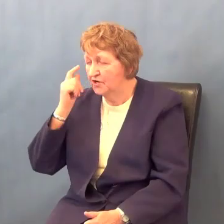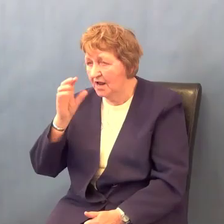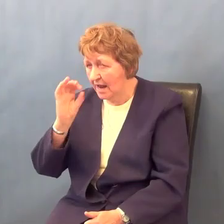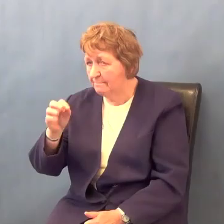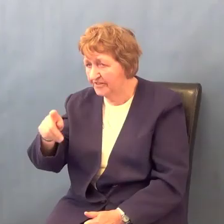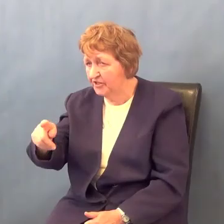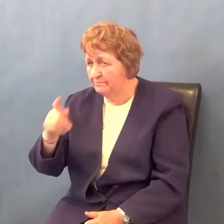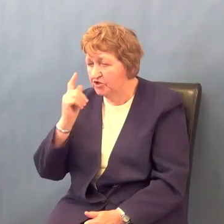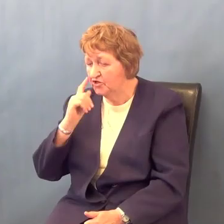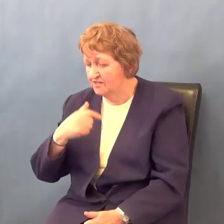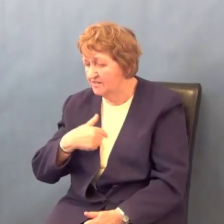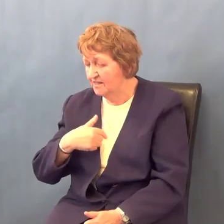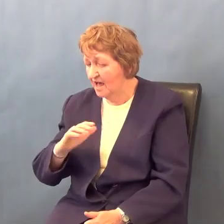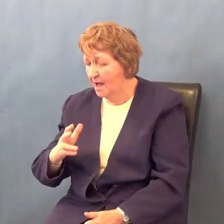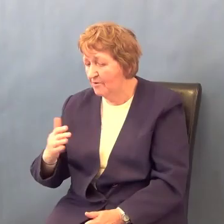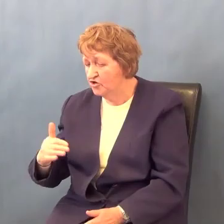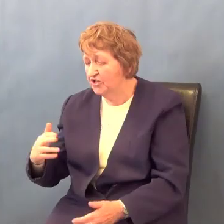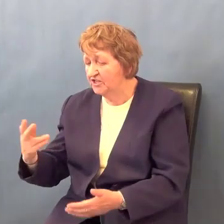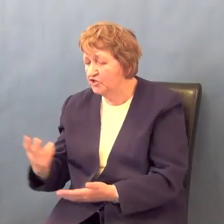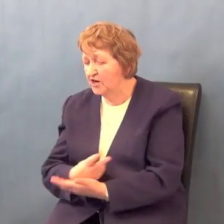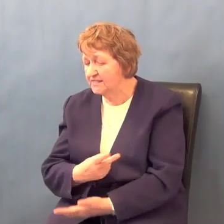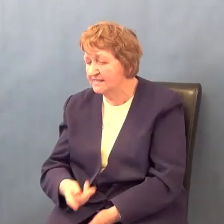Ja myślę, że to może oznaczać, że jest ślisko.